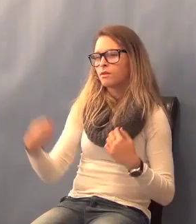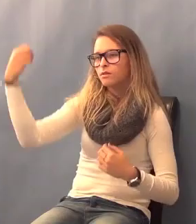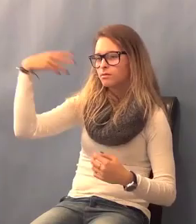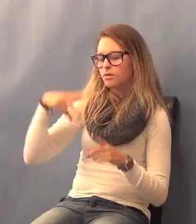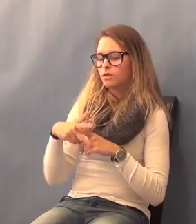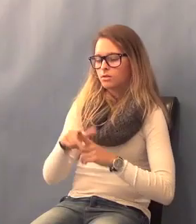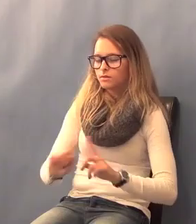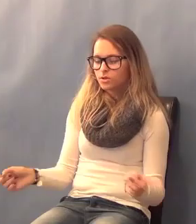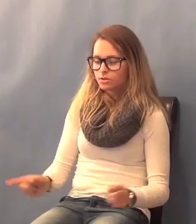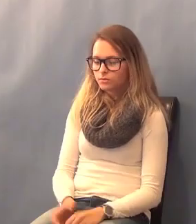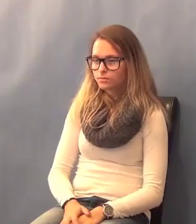Koń nie może być pod prysznicem.